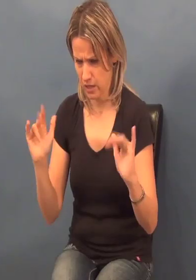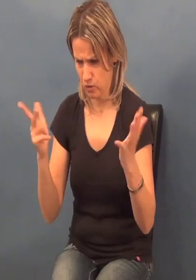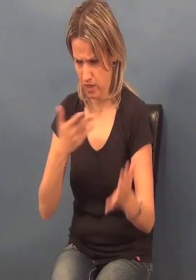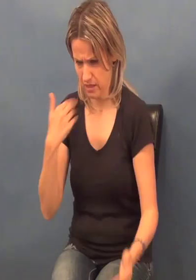Jaki ósmy?